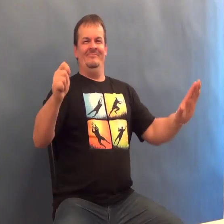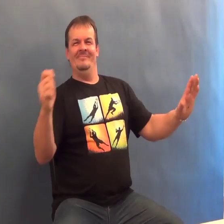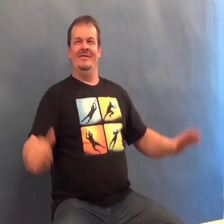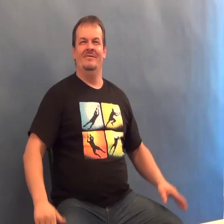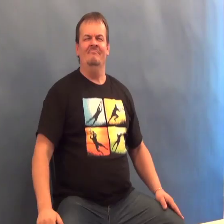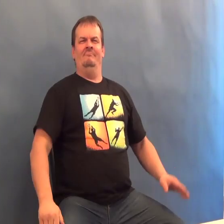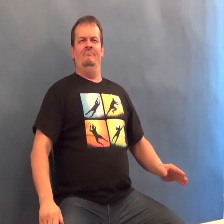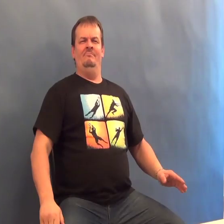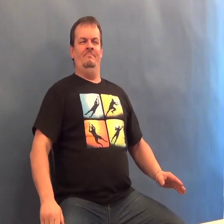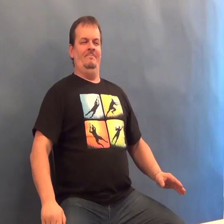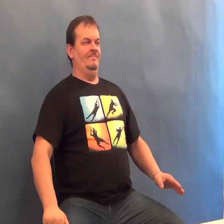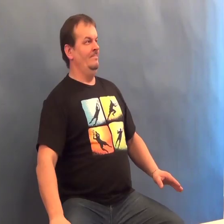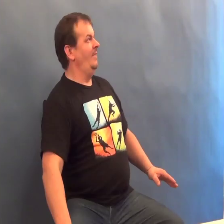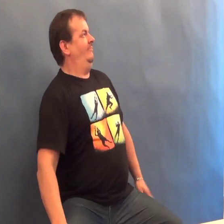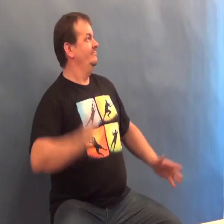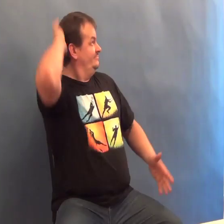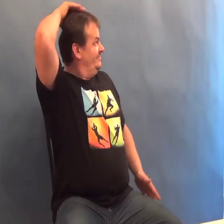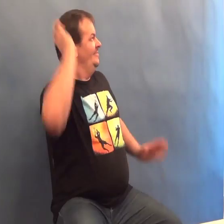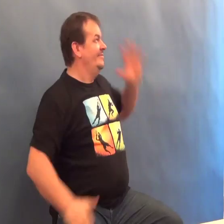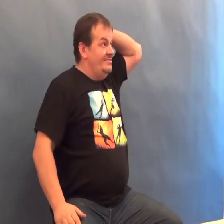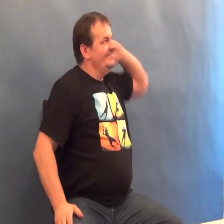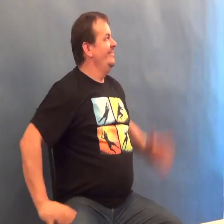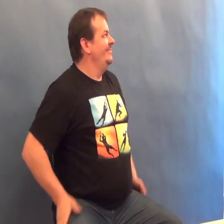Charlie Chaplin przeczuwa coś i odwraca się, a tam jest policjant, i jest zmieszany poklepując się po głowie i poprawiając kapelusz.